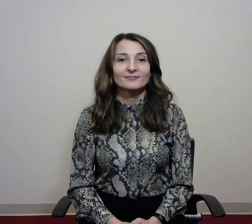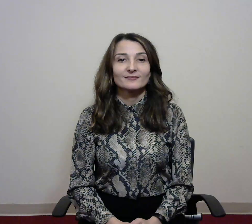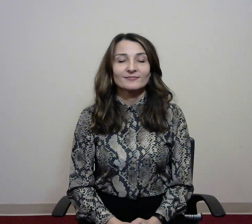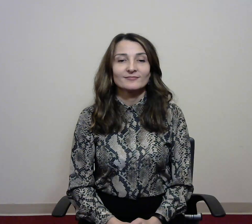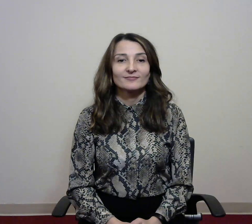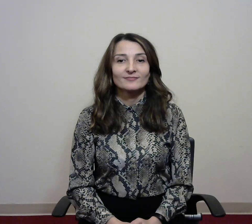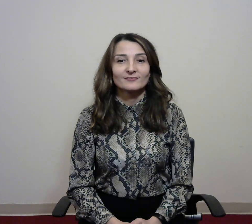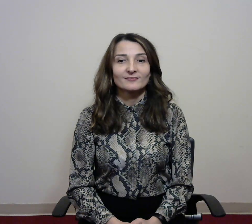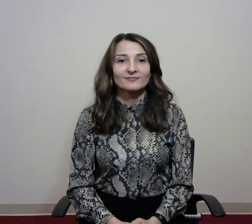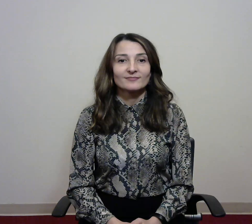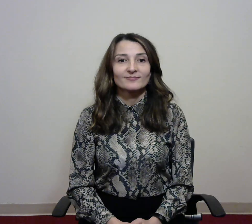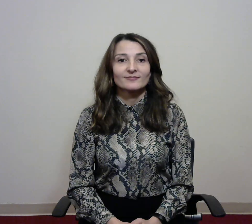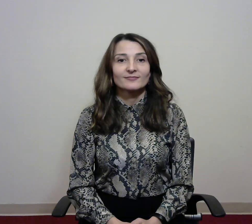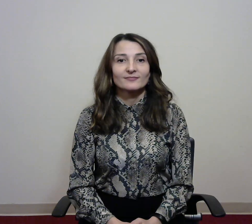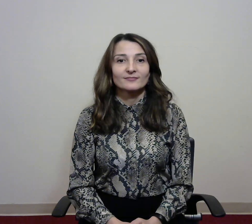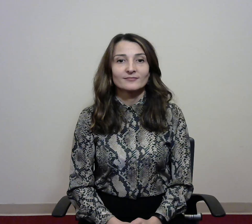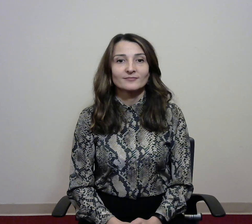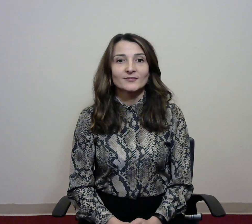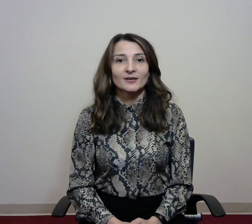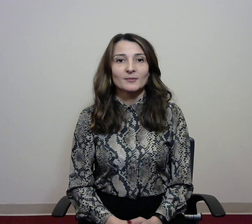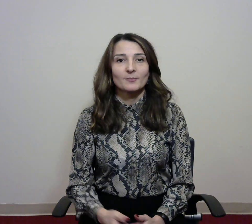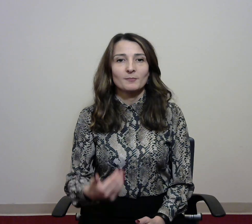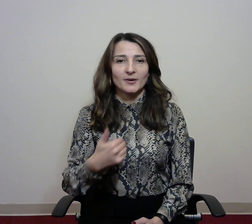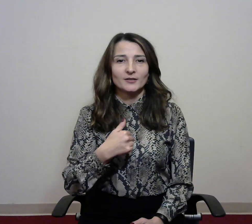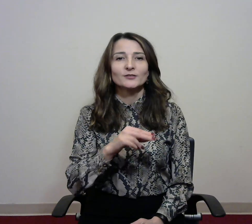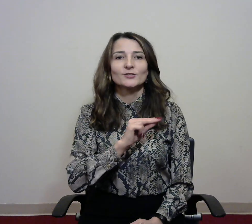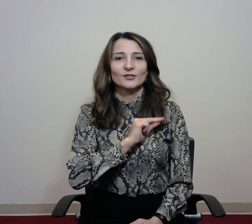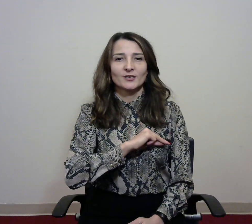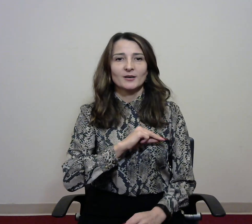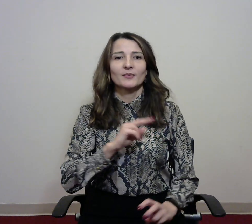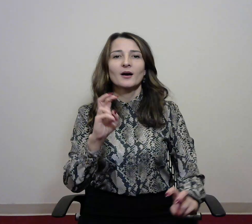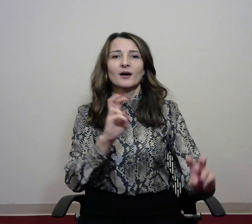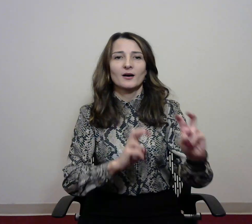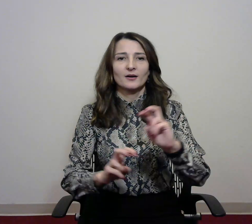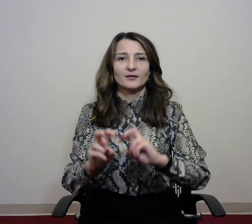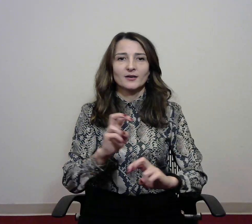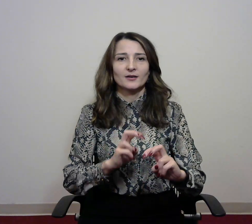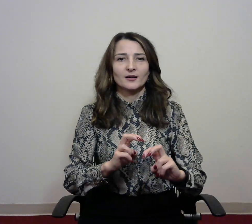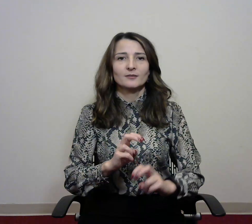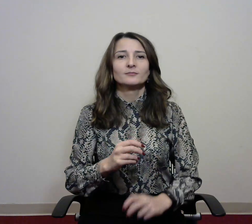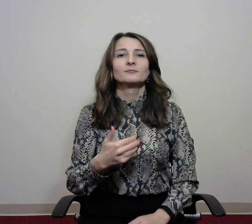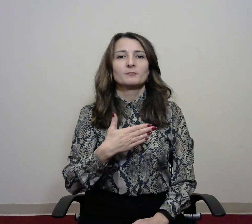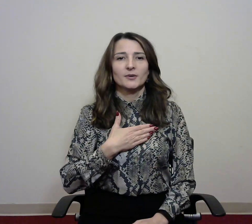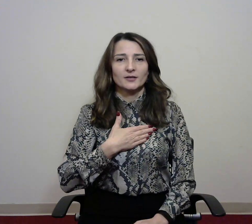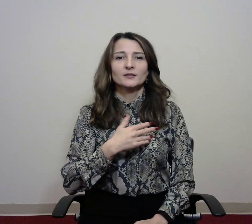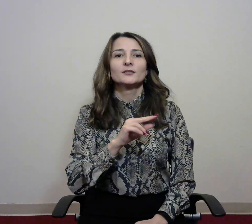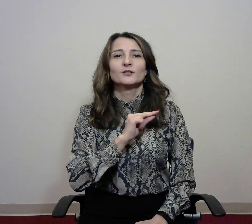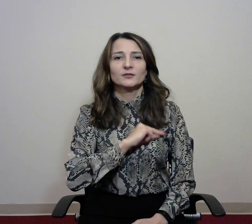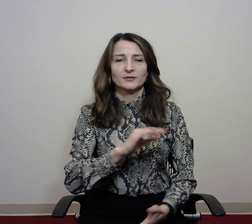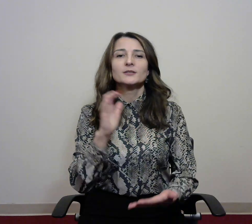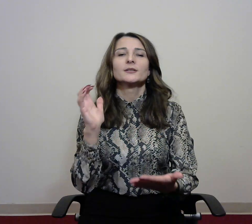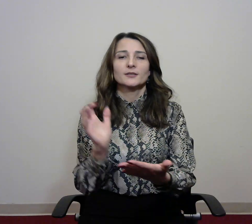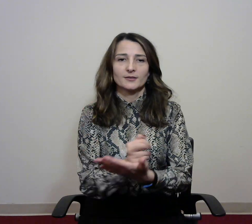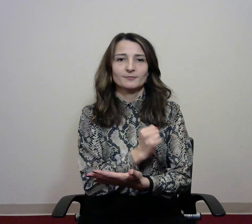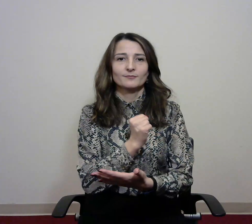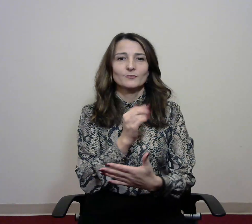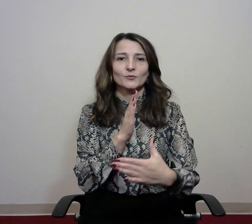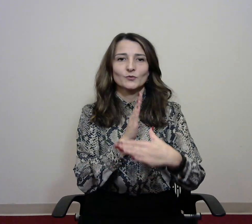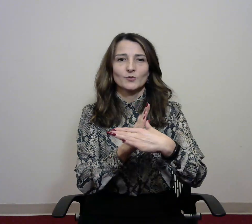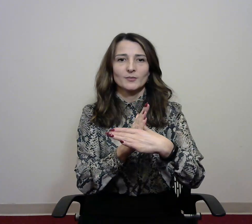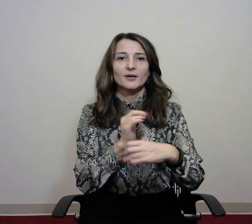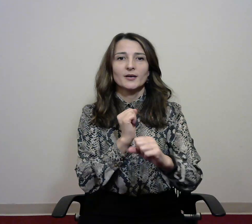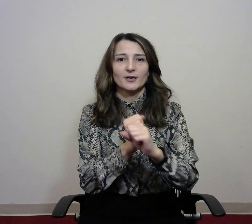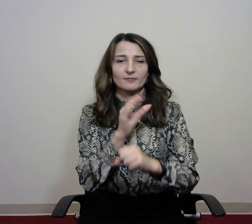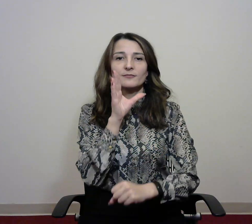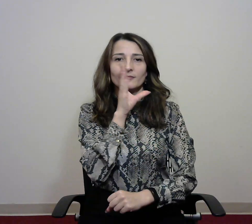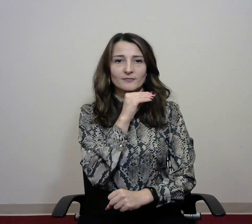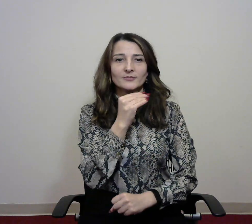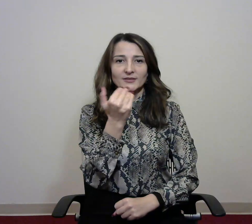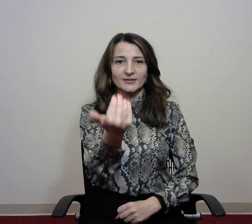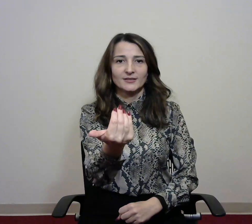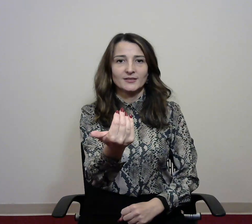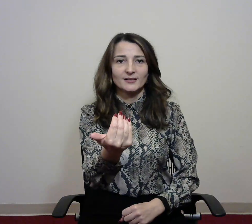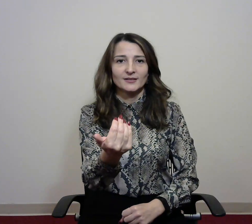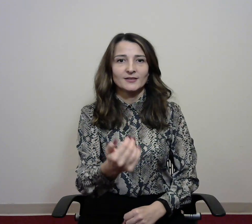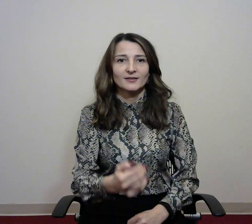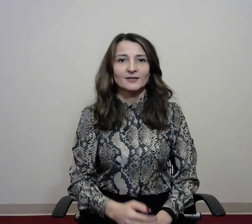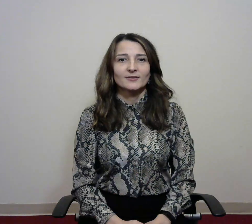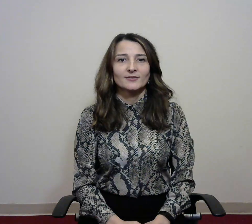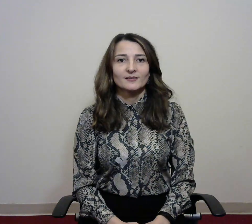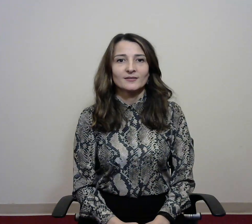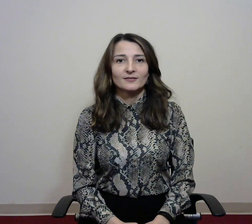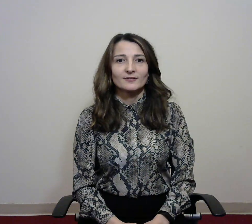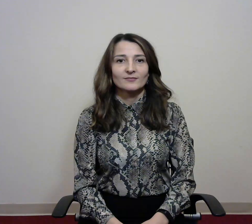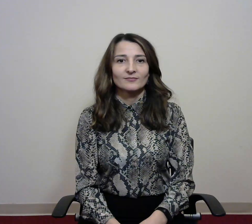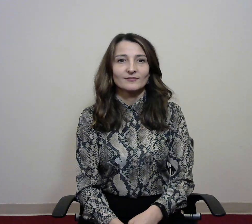Mən iş axtarıram, mənə iş tapmaqda kömək edə bilərsinizmi?